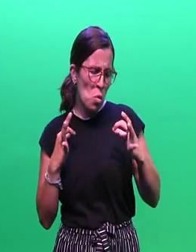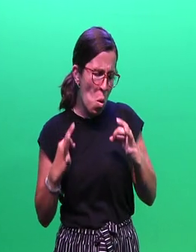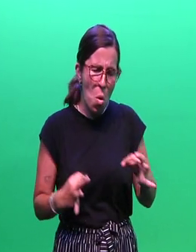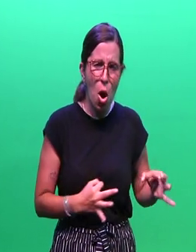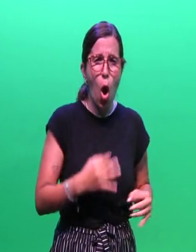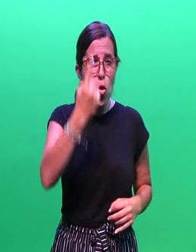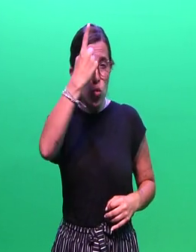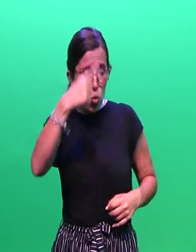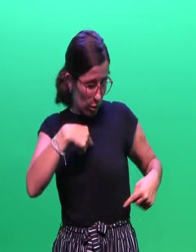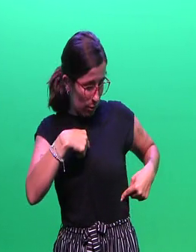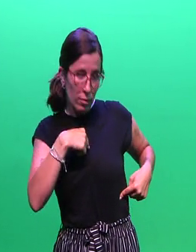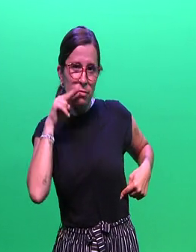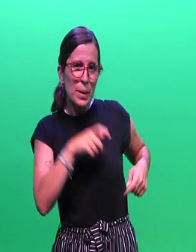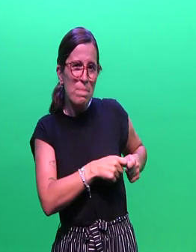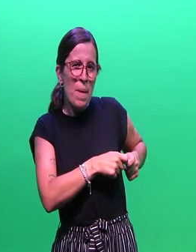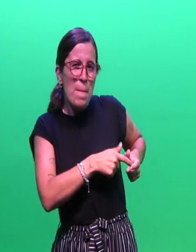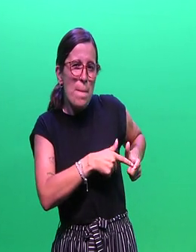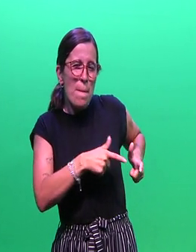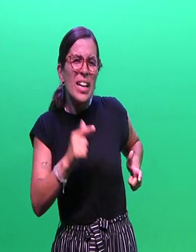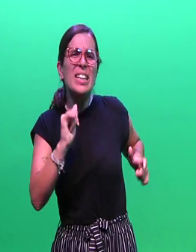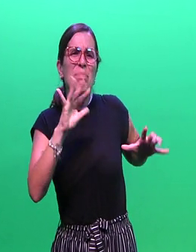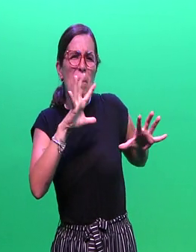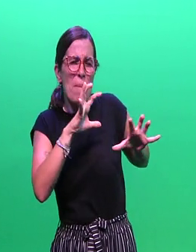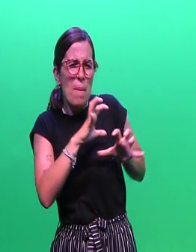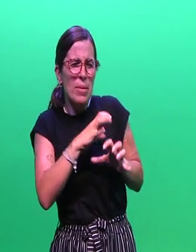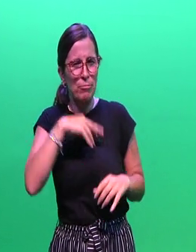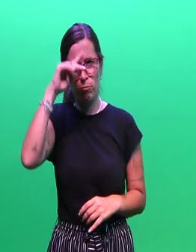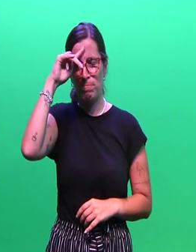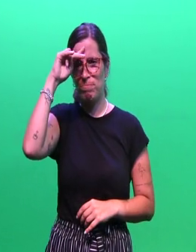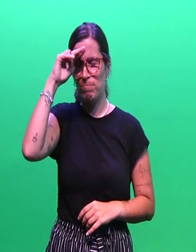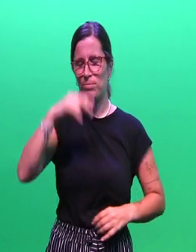Tinc totes les taques igual, però en tinc una aquí a la cintura que és més gran i fosca, estic preocupada.